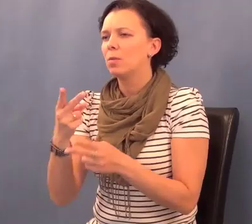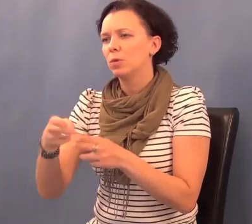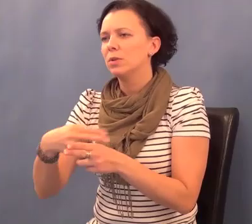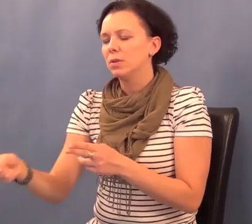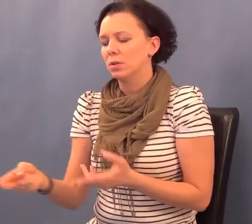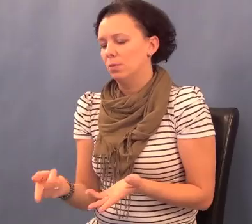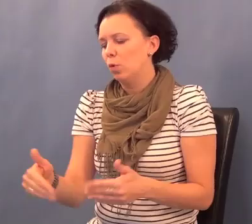Musi być czysto.